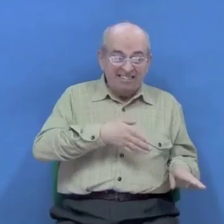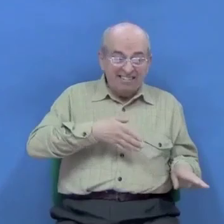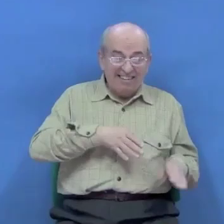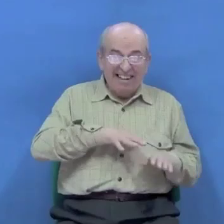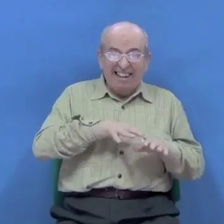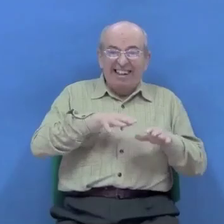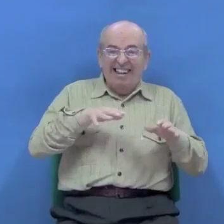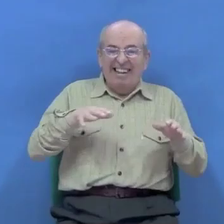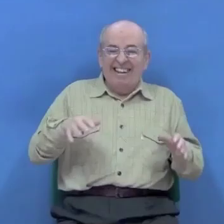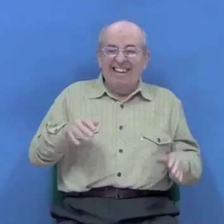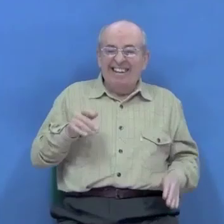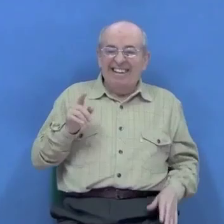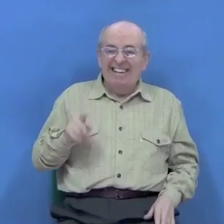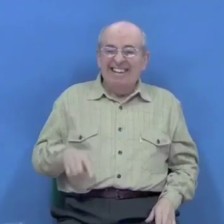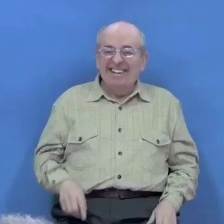Piłowali dużo desek.